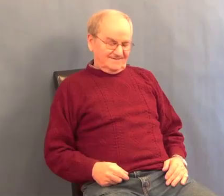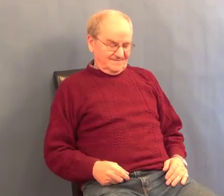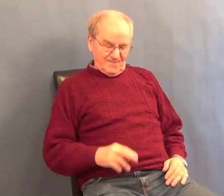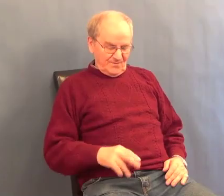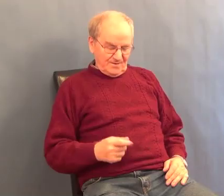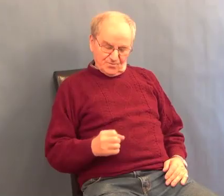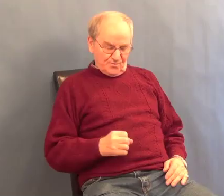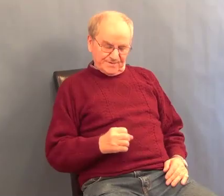Mały i głupi.